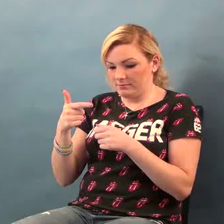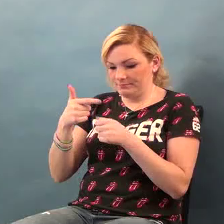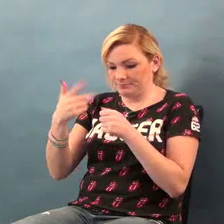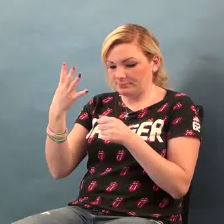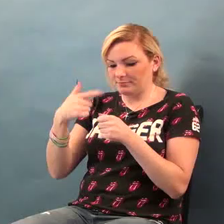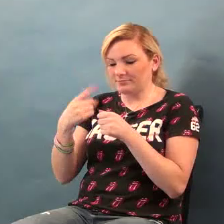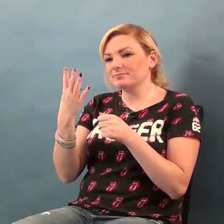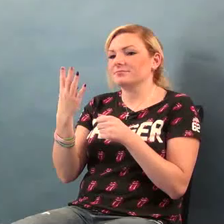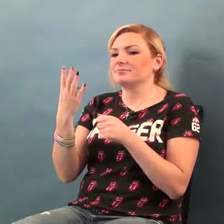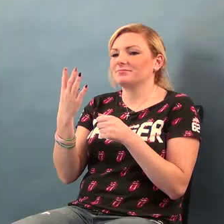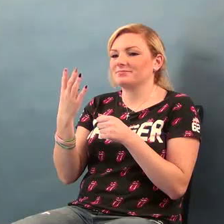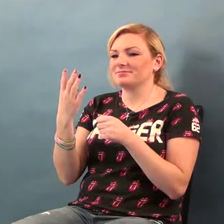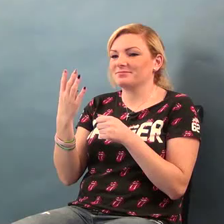Czternastego lutego?